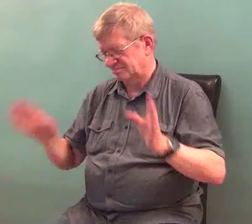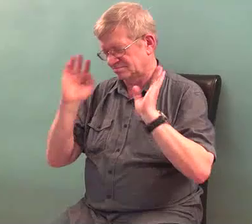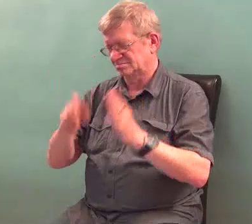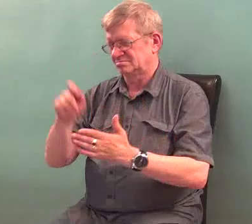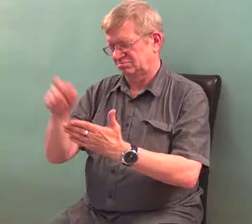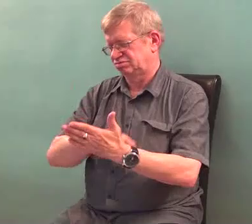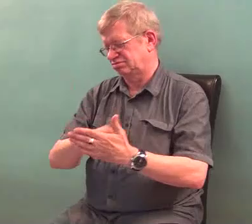Likwiduję.